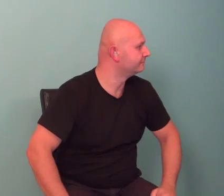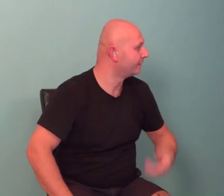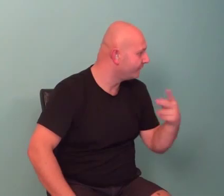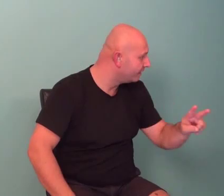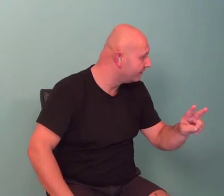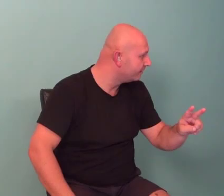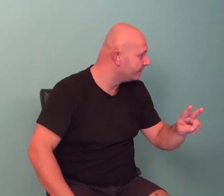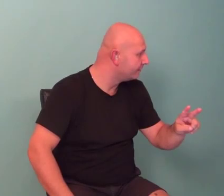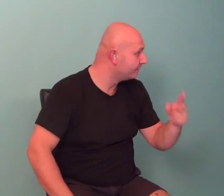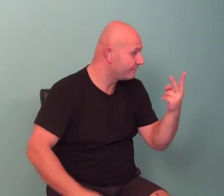Jeszcze drugi?